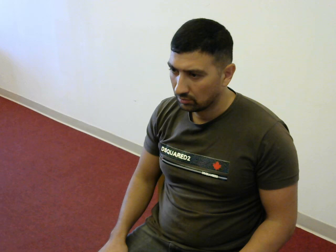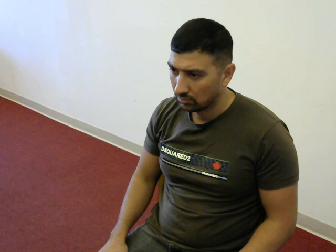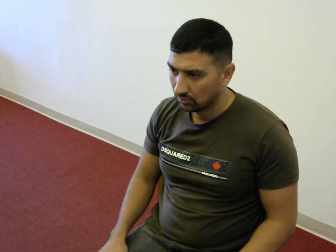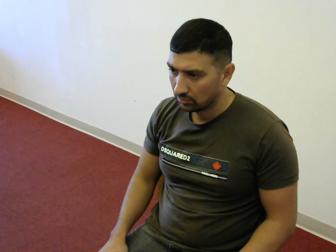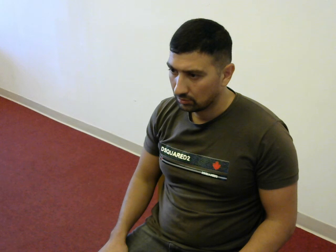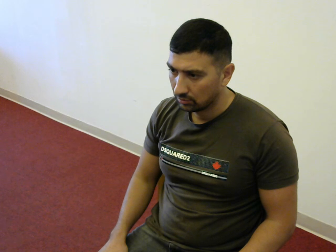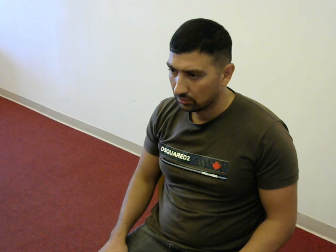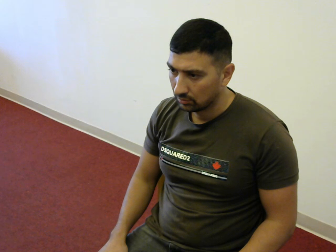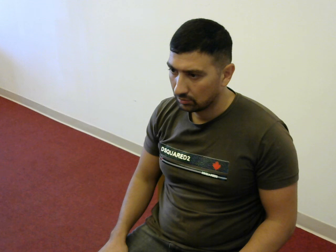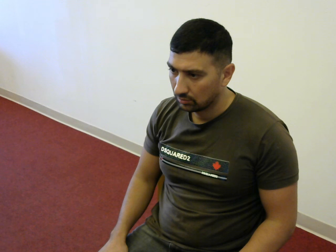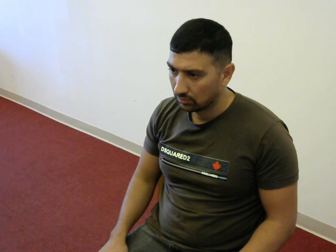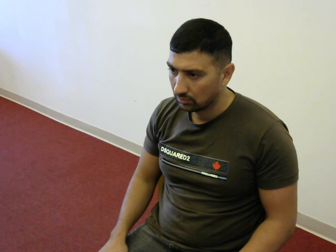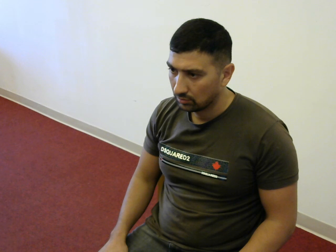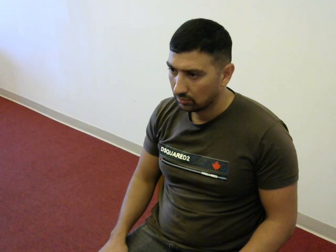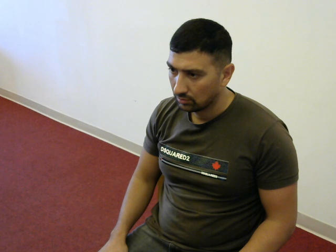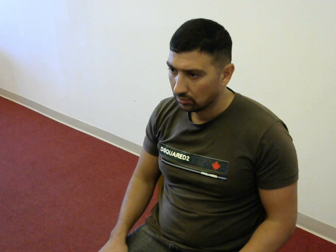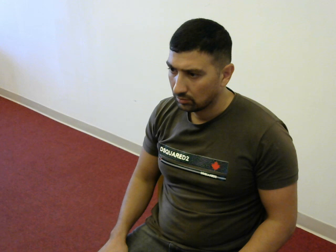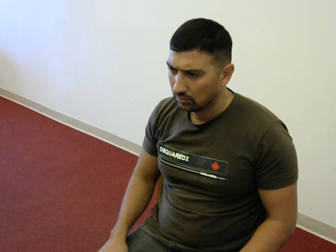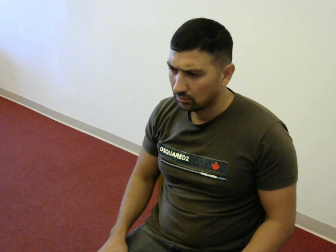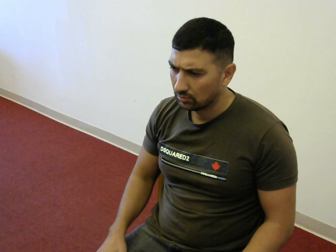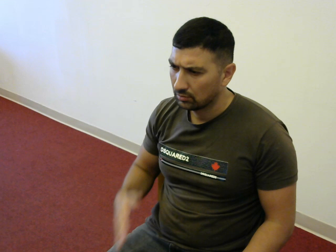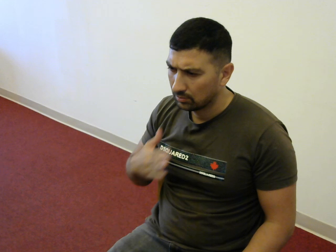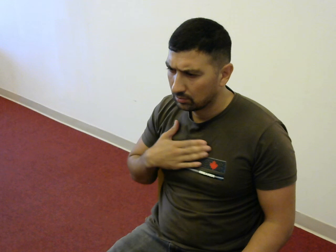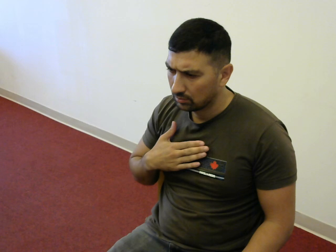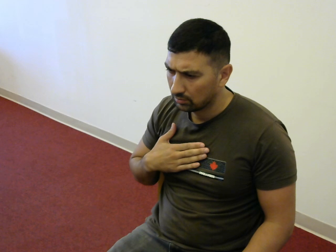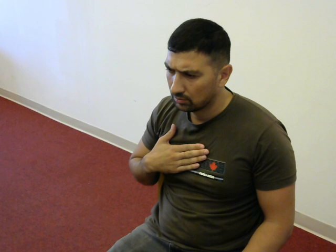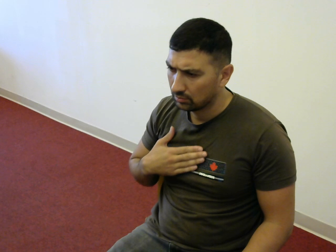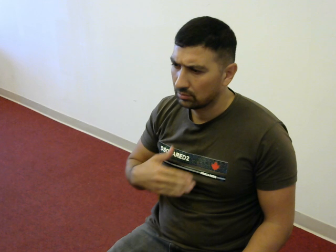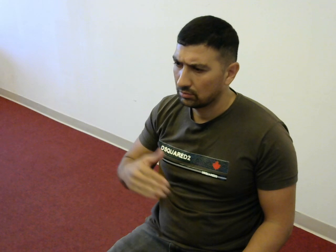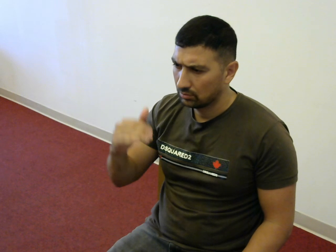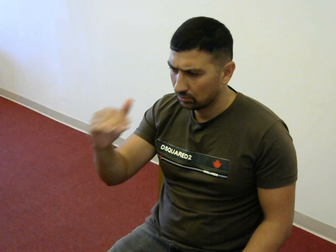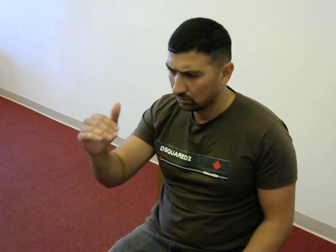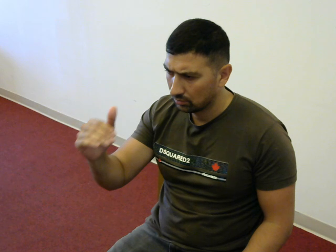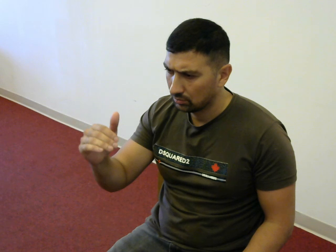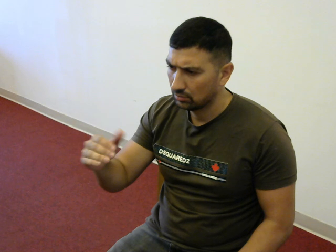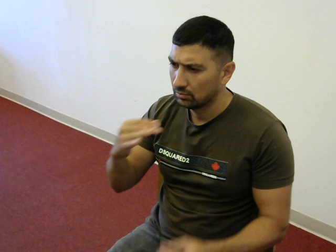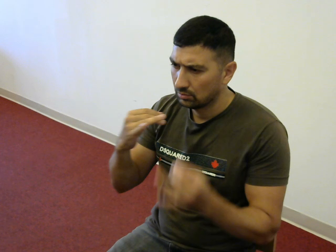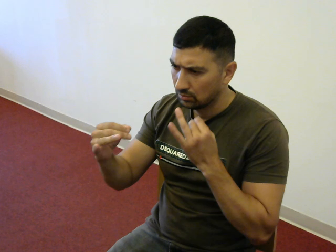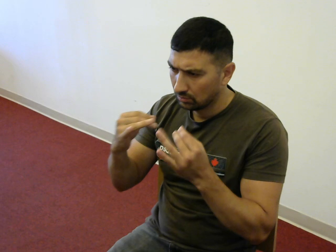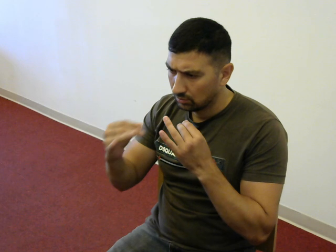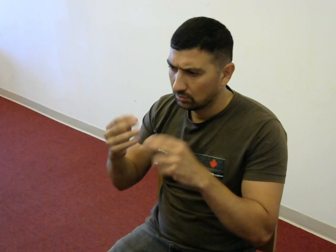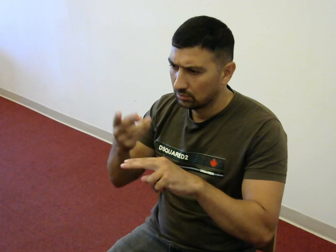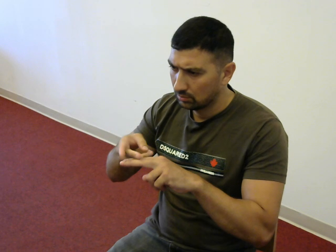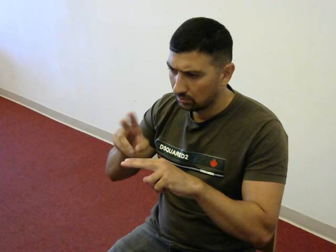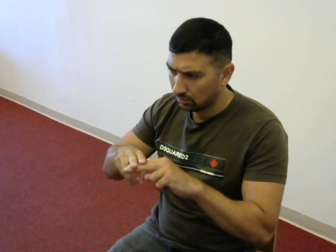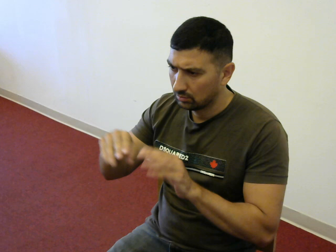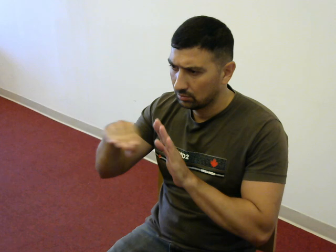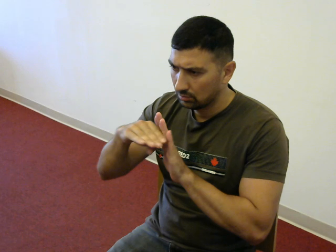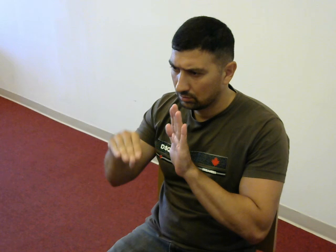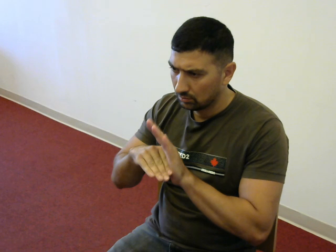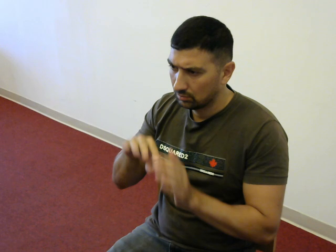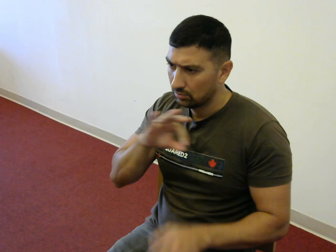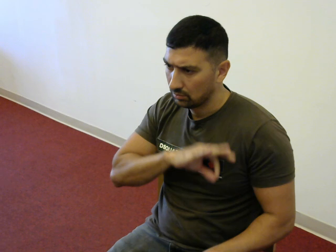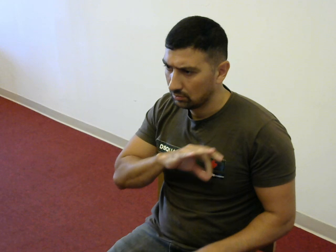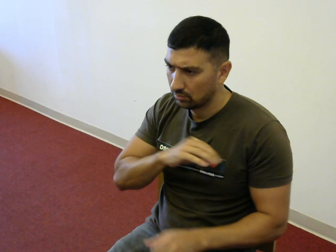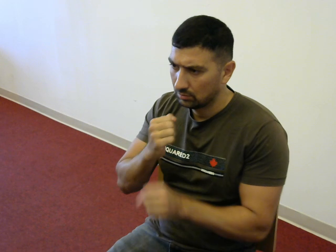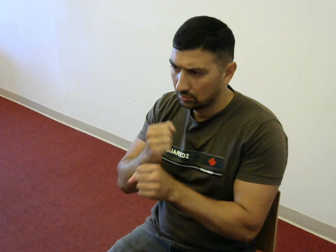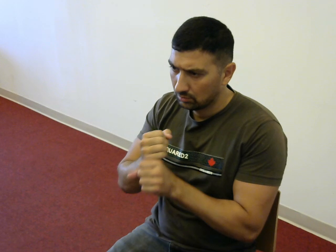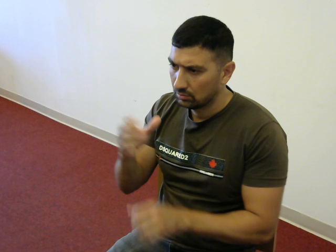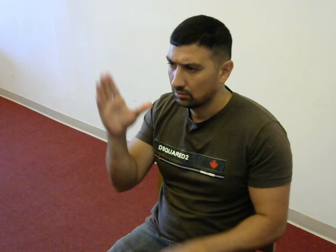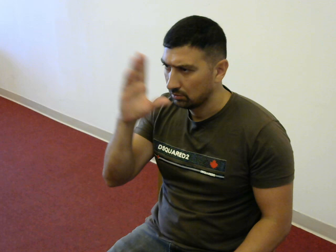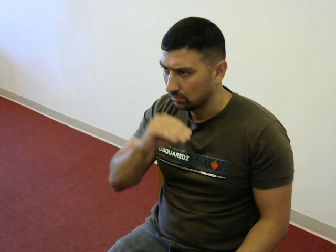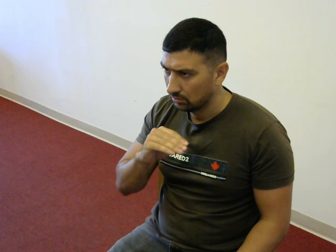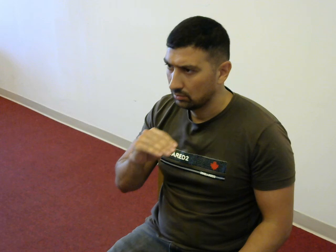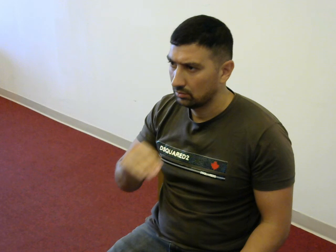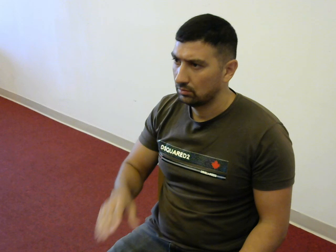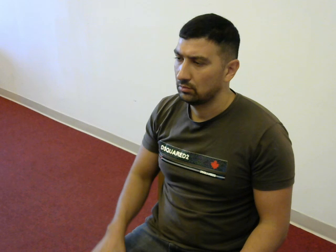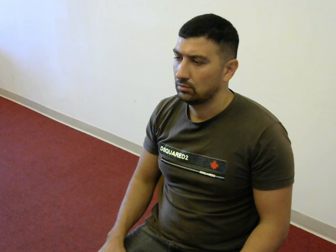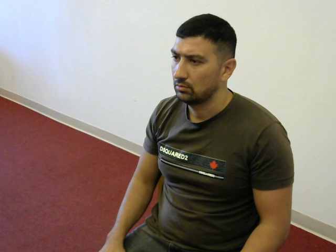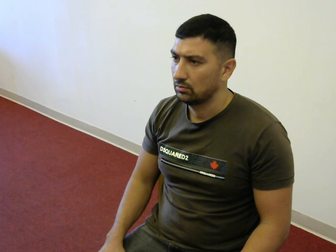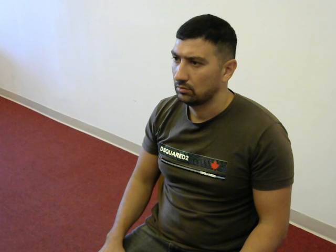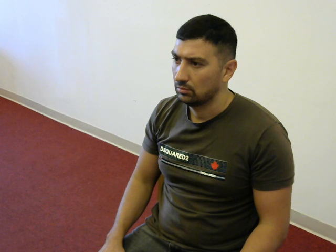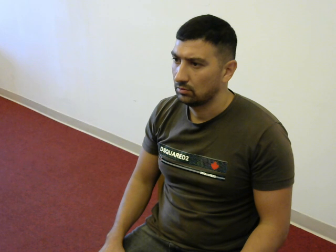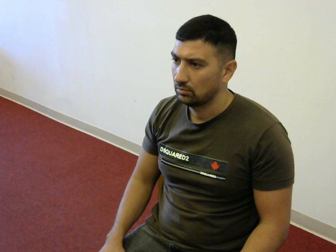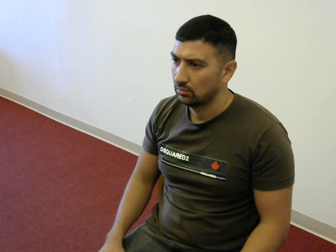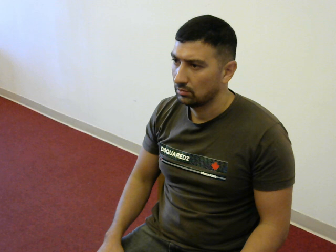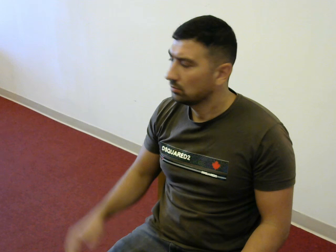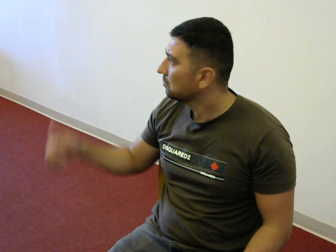Mən sizinlə danışmaq üçün proqramdan istifadə edə bilərəm